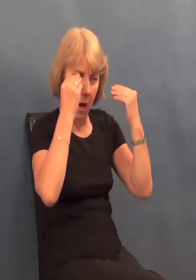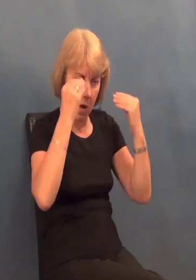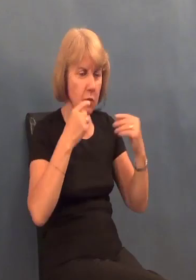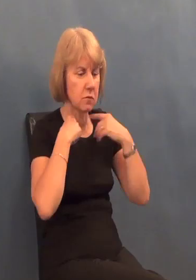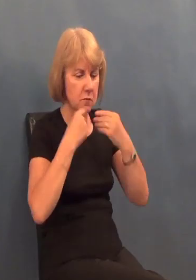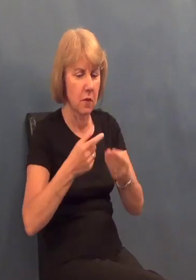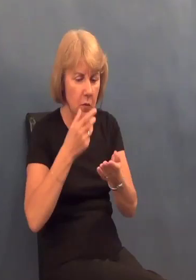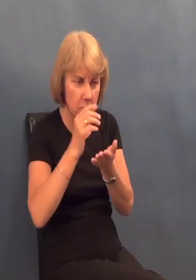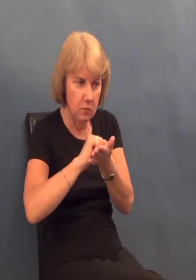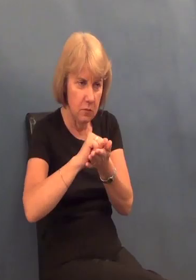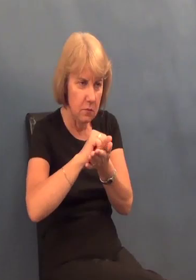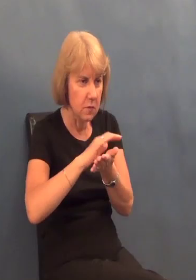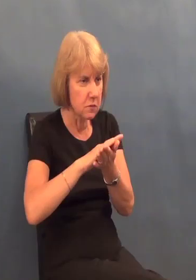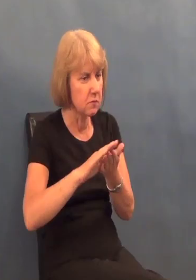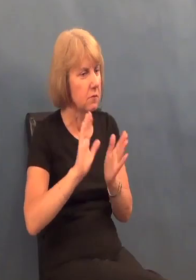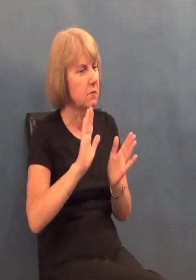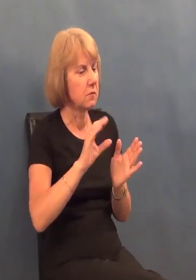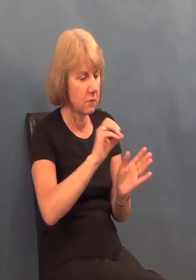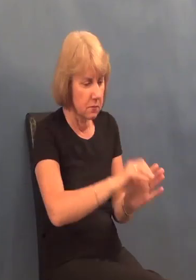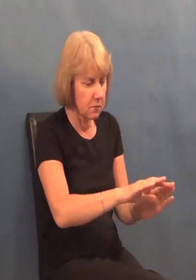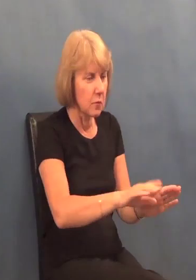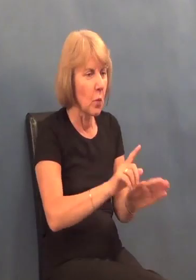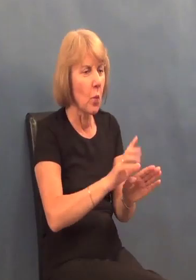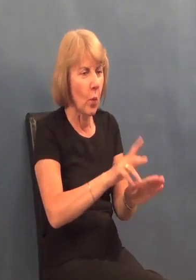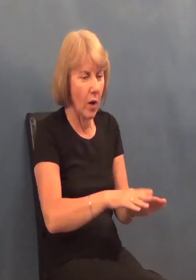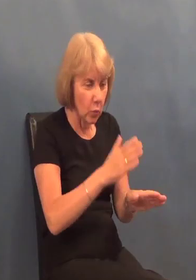Więc tą chustką wyciera gruszkę, a gdy jest czysta, także wkłada ją do kosza, robi to z dużą dbałością.